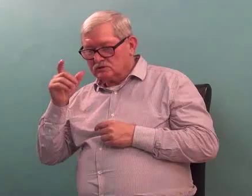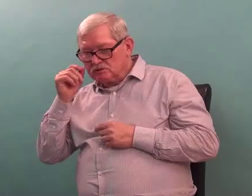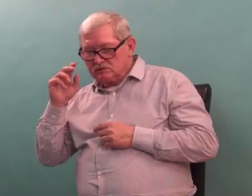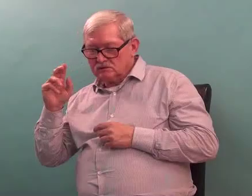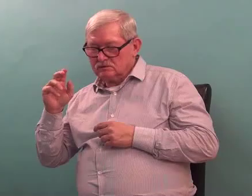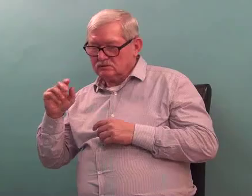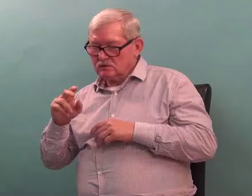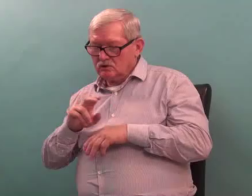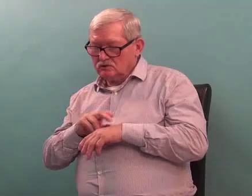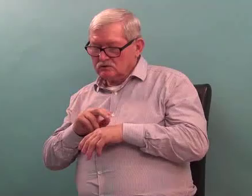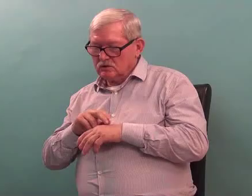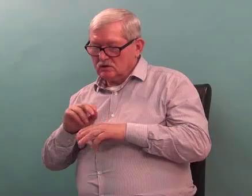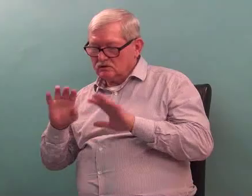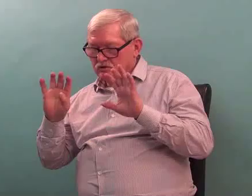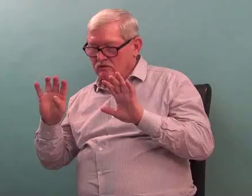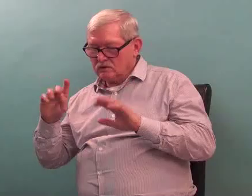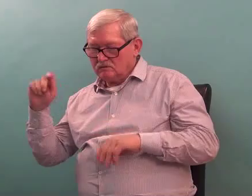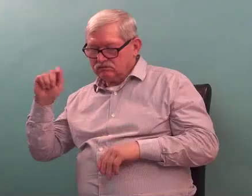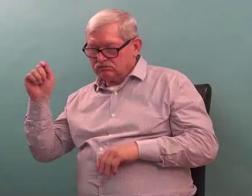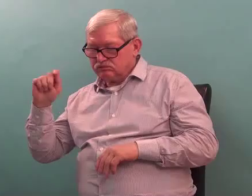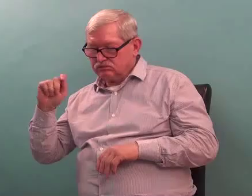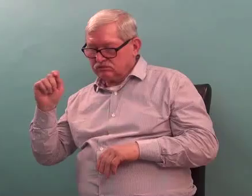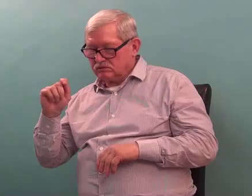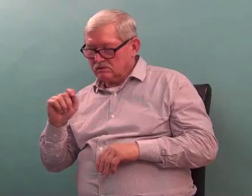Budzik dzwoni o godzinie dziewiątej.